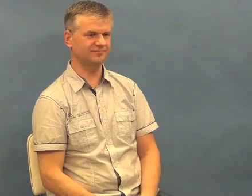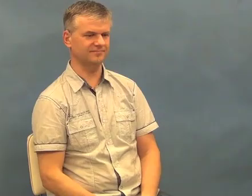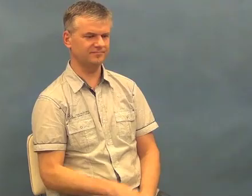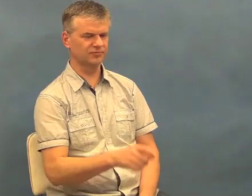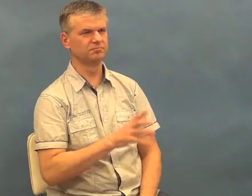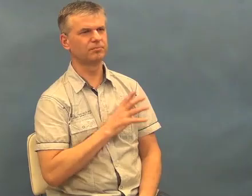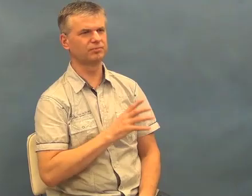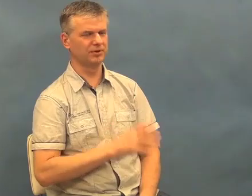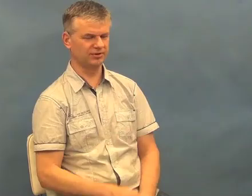To jest bezpieczne.